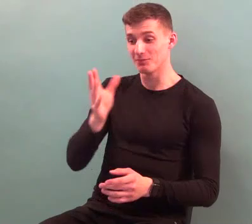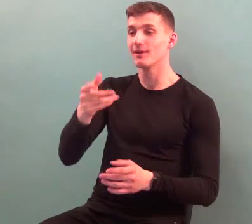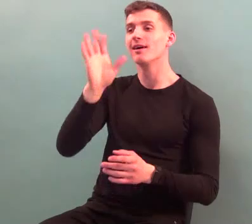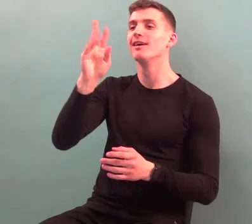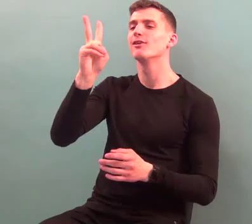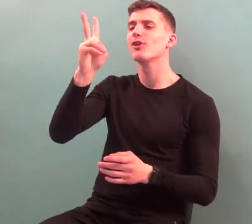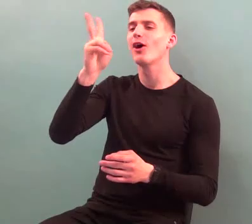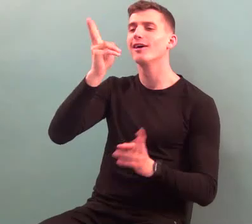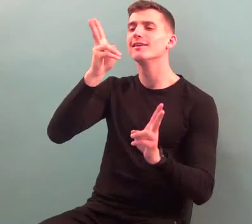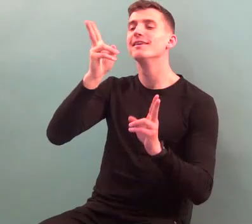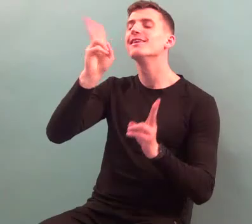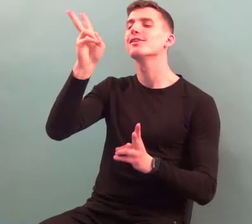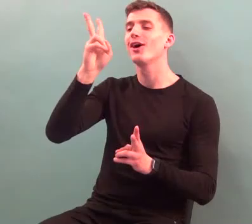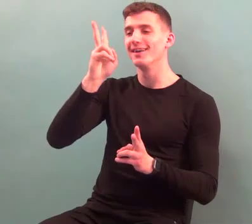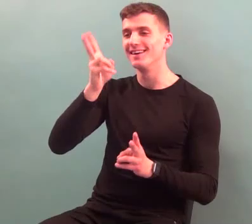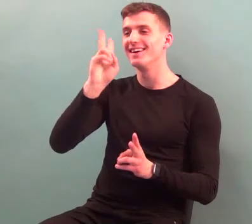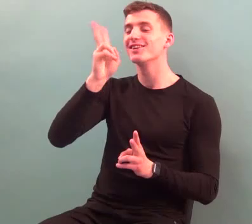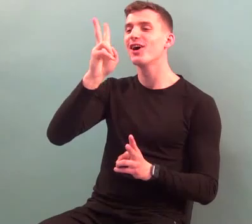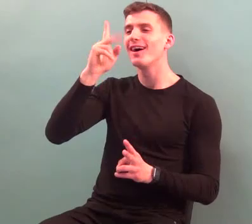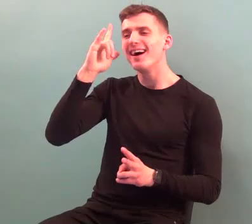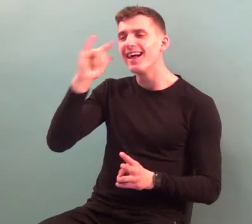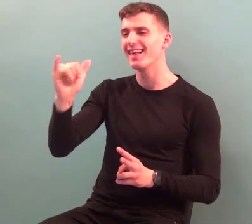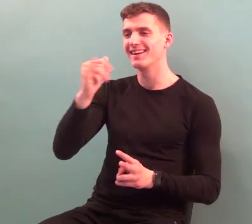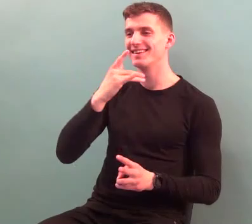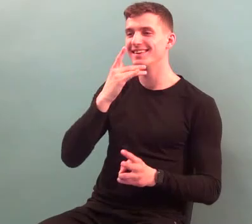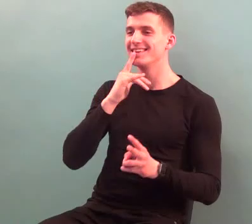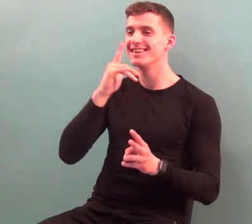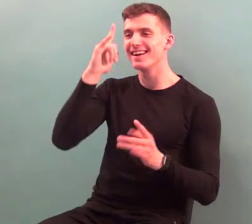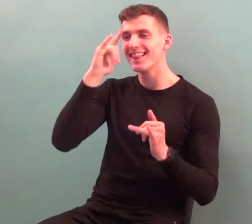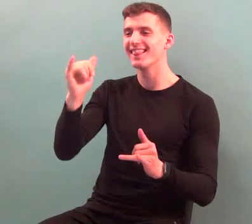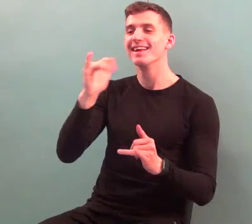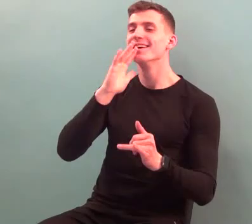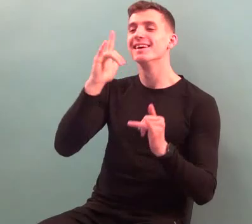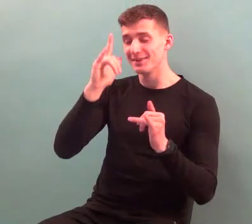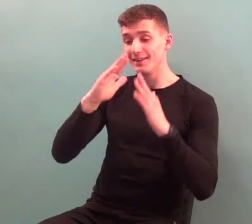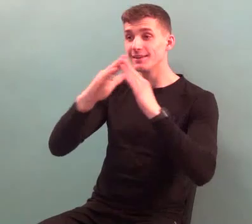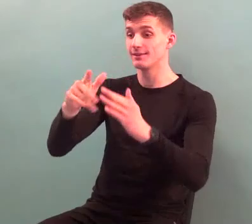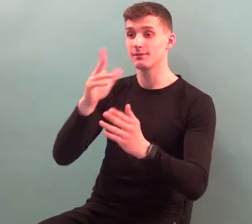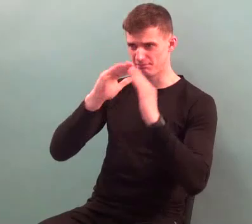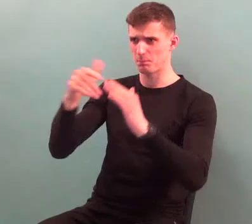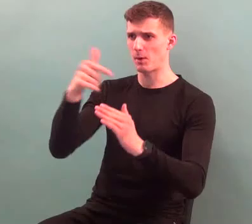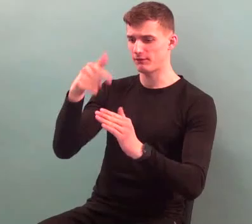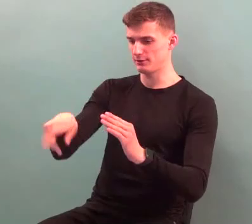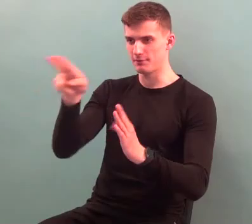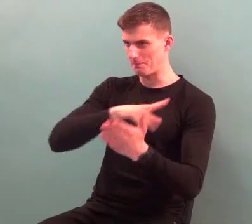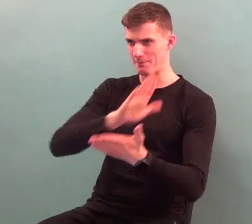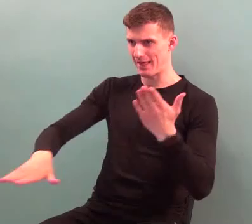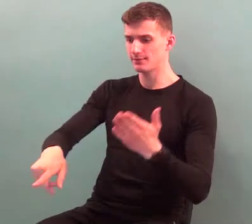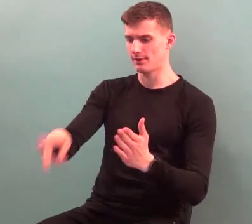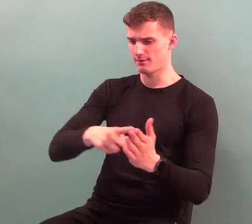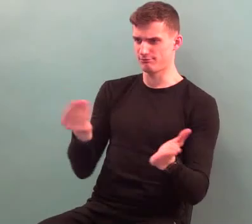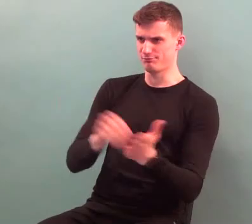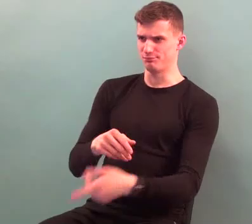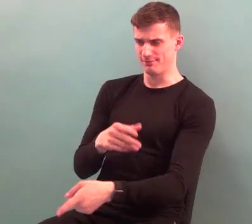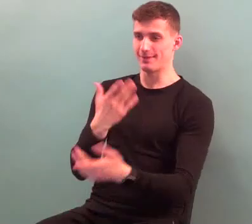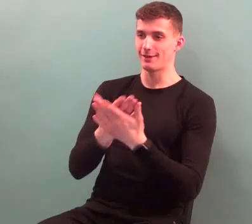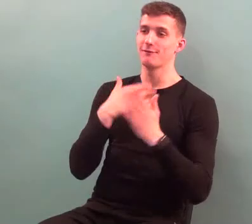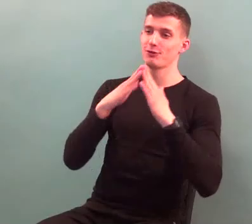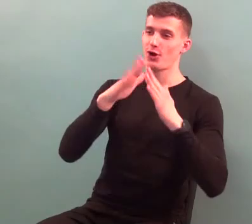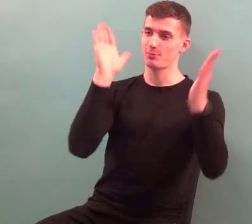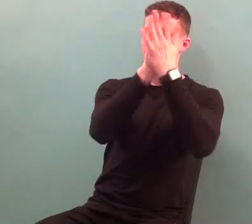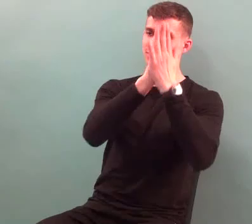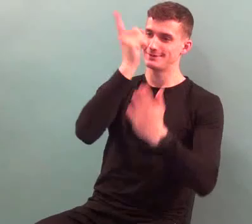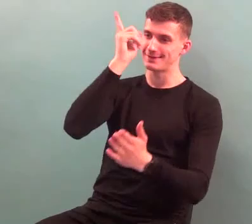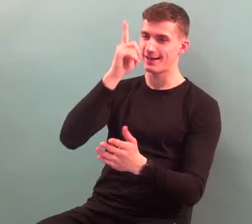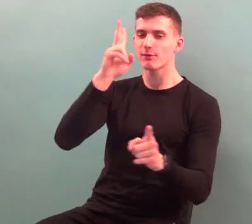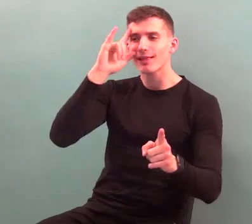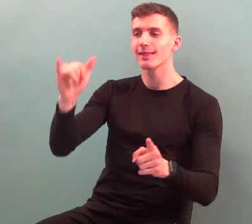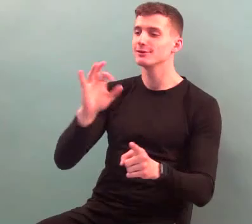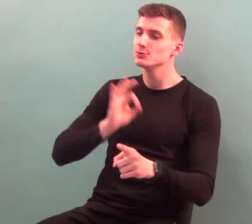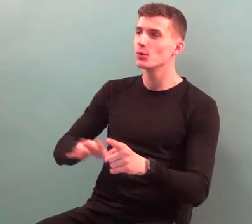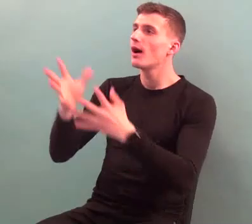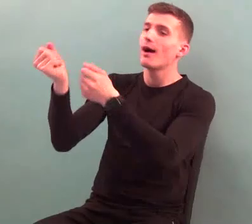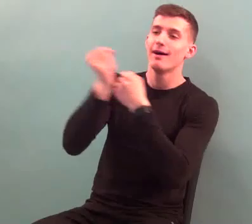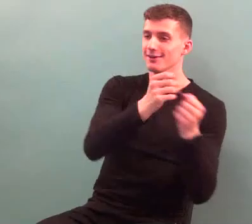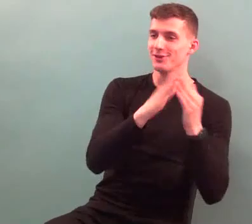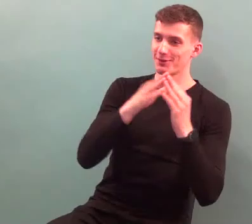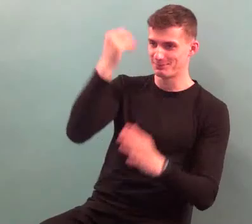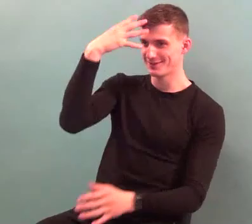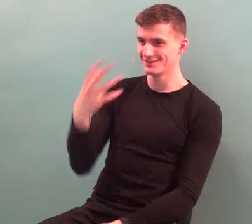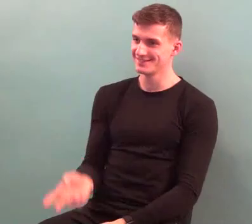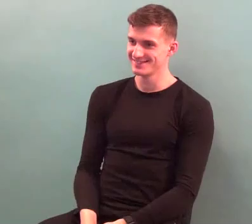Tak, ktoś, kto ma swoje hobby i jeździ konno... to w domu nie powinno się go myć, przykleję ten znak zakazu i jak córka, która ma takie hobby, będzie chciała przyprowadzić konia i go wykąpać, to nie wolno.